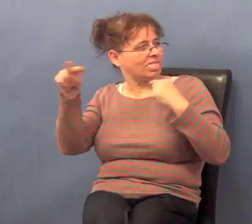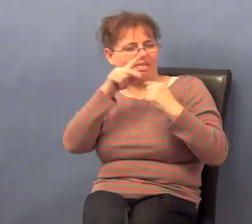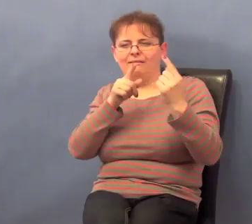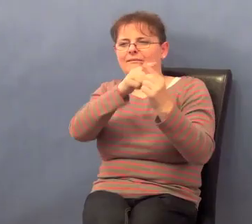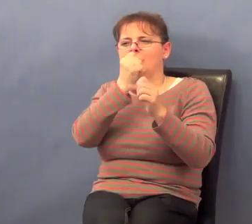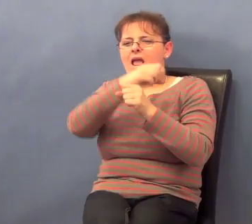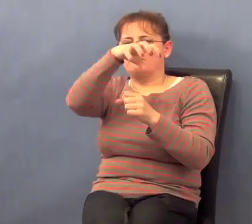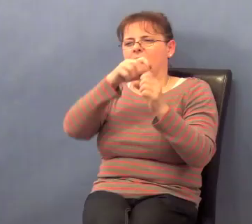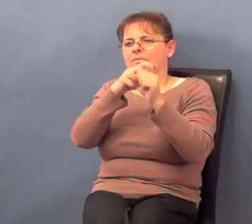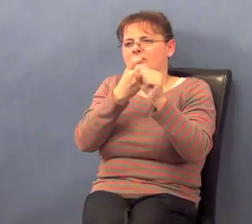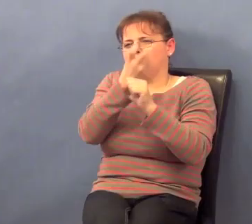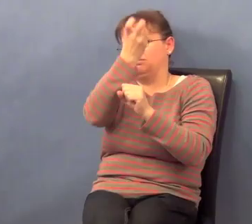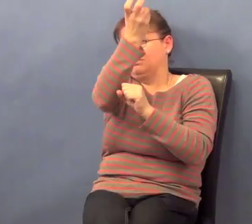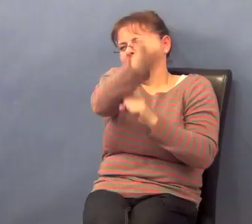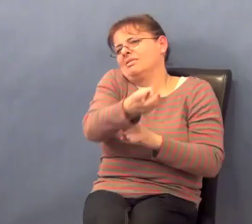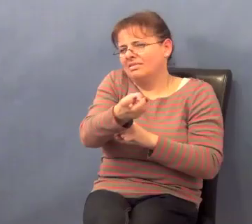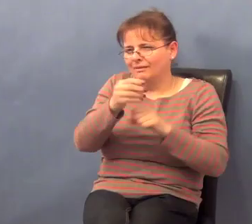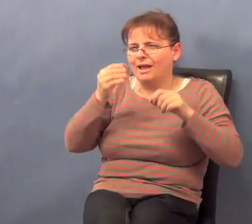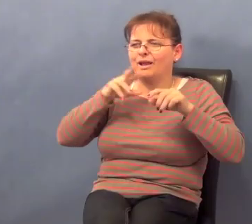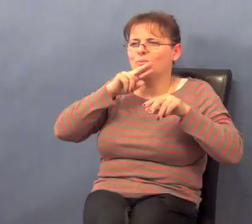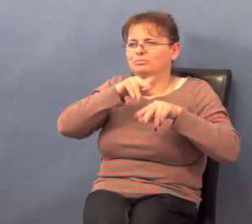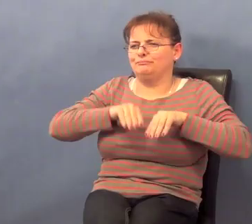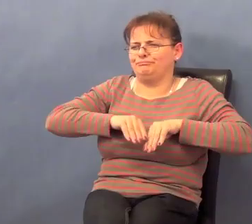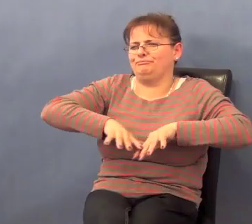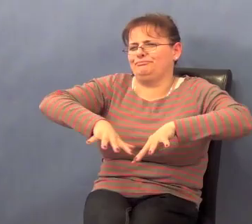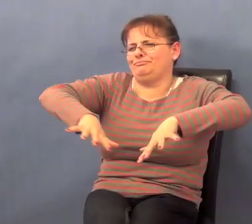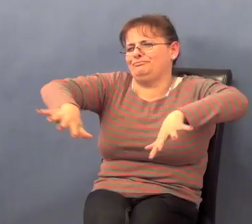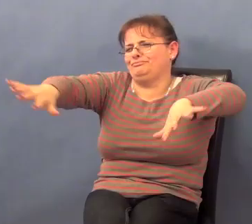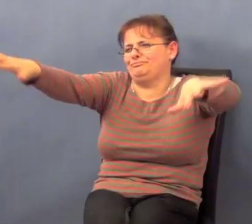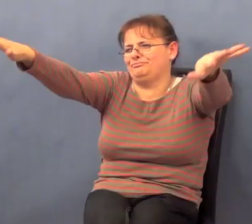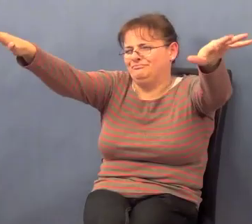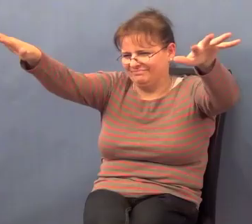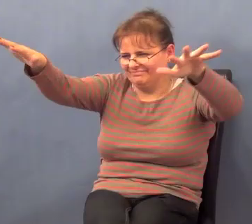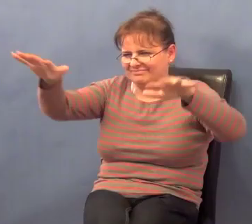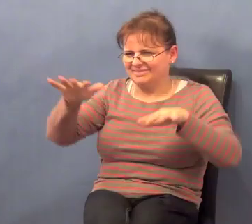I potrąca w kamień, upada, a gruszki są porozrzucane.